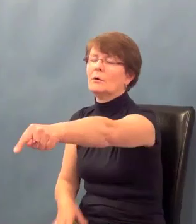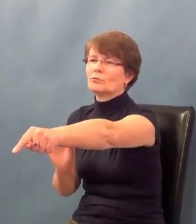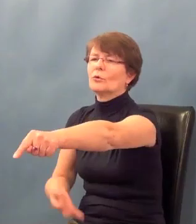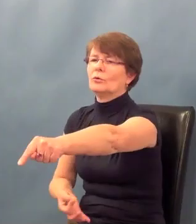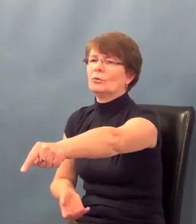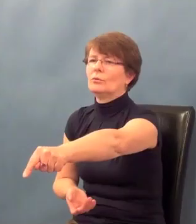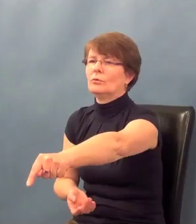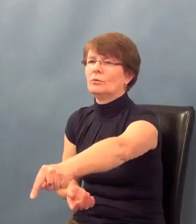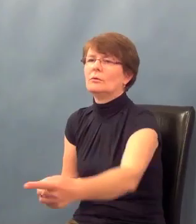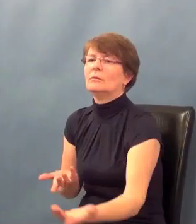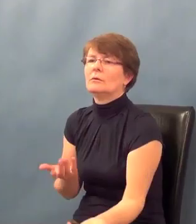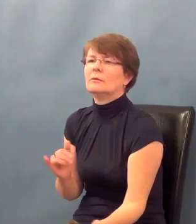Tam jest dobrze,